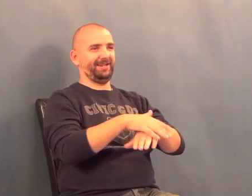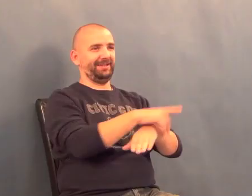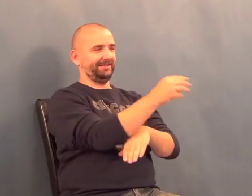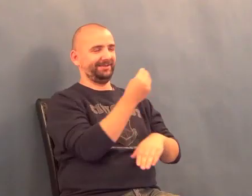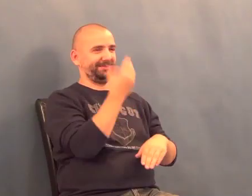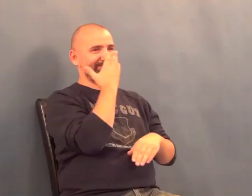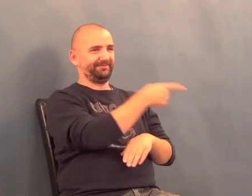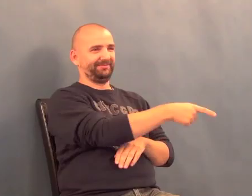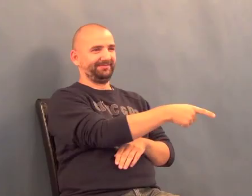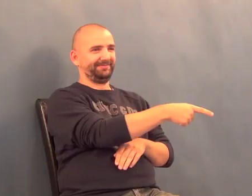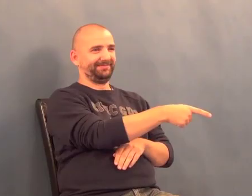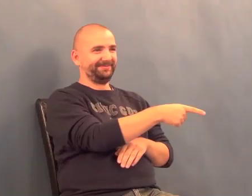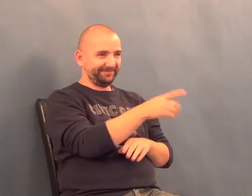To przez niego.